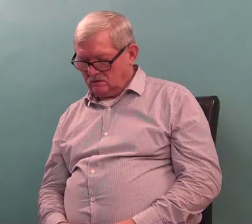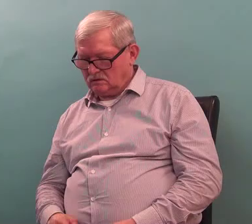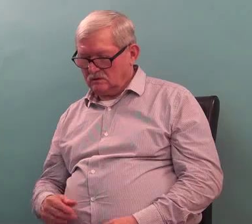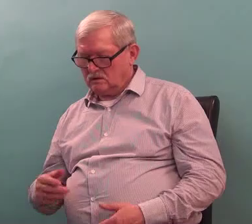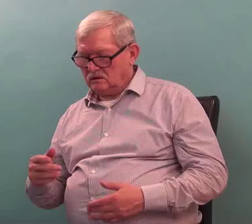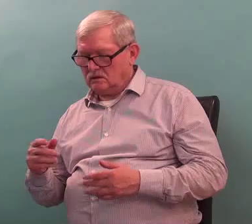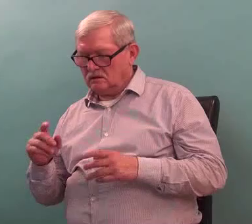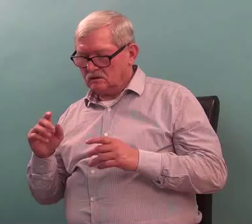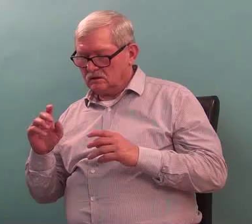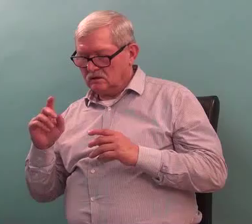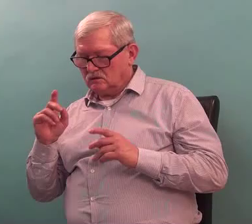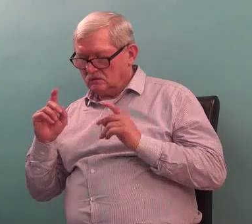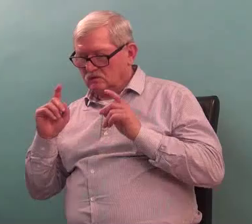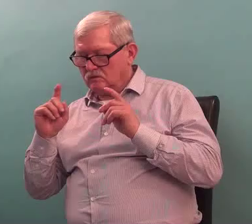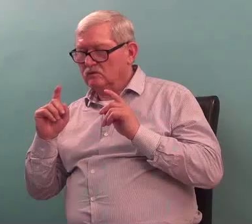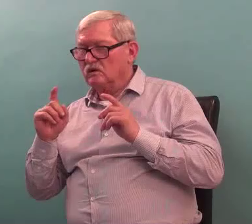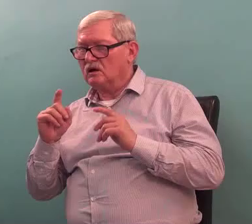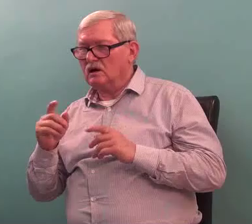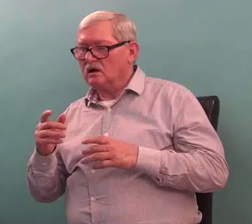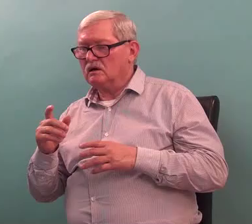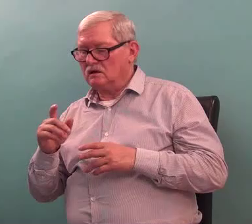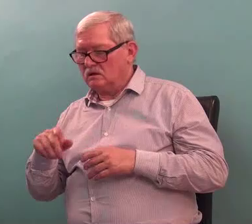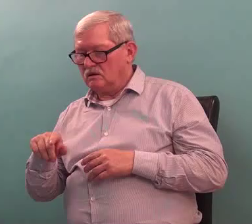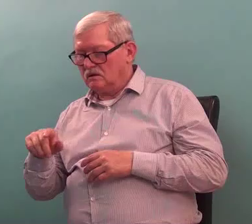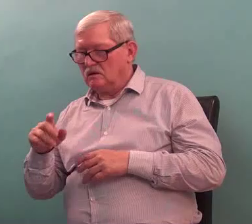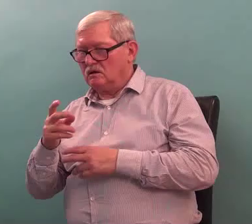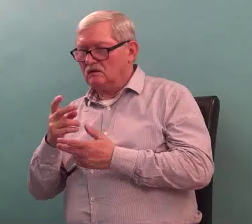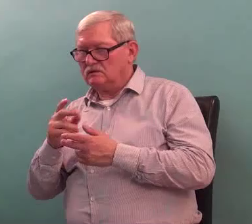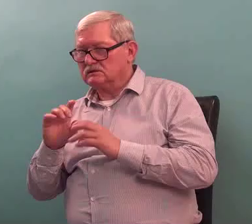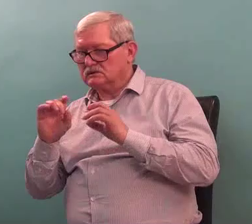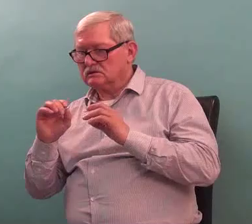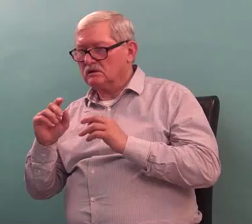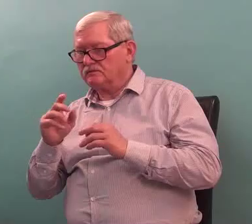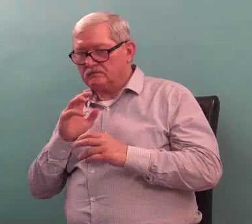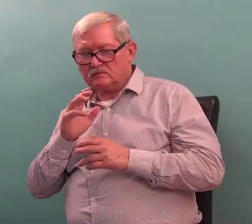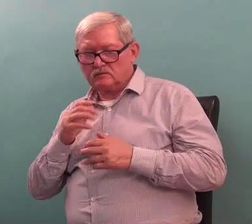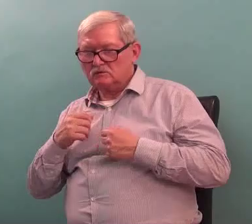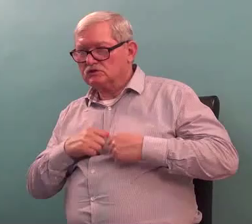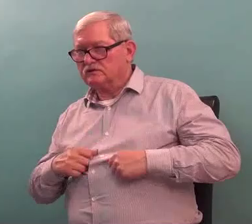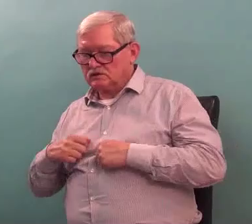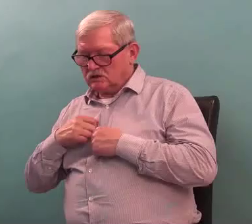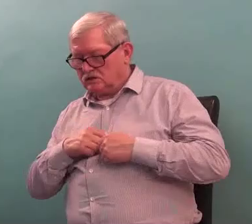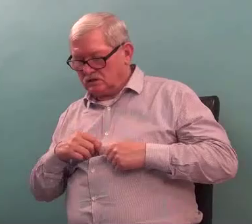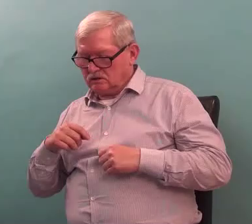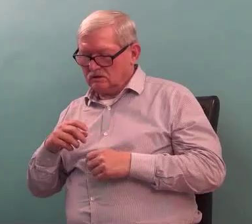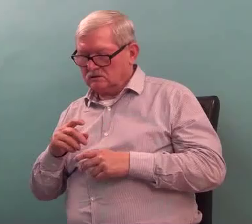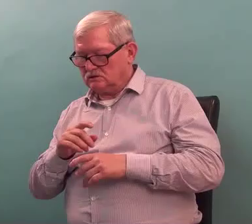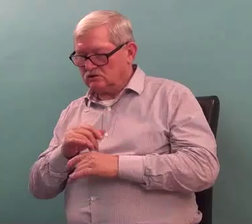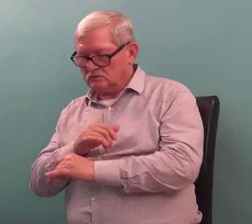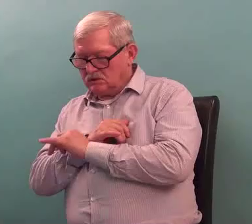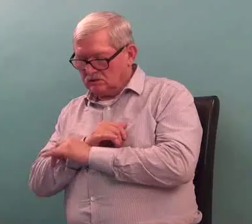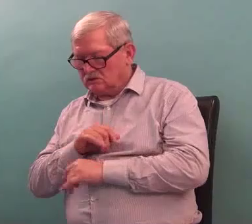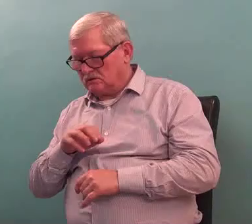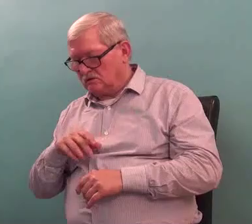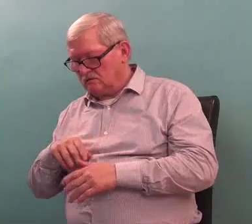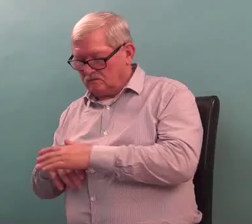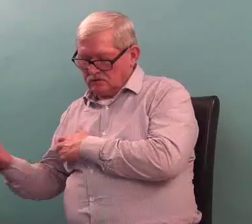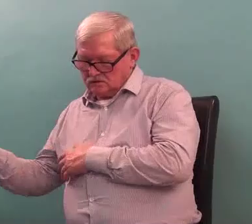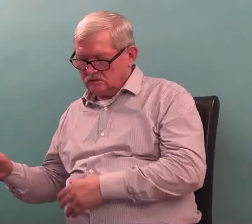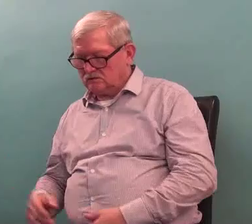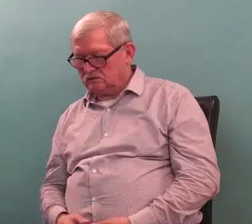Uwaga na śmiercionośne promieniowanie, trzeba uciekać.